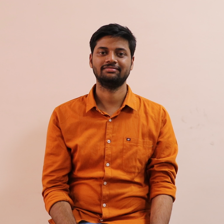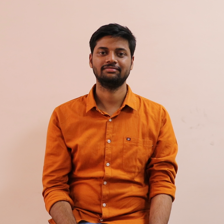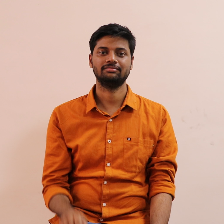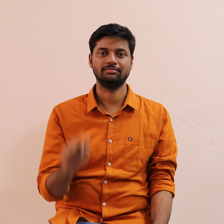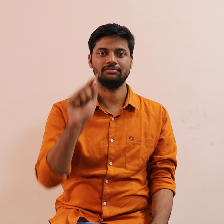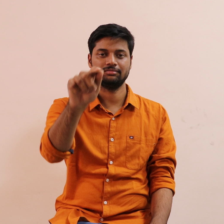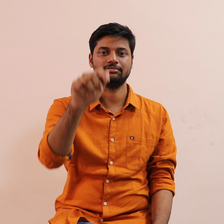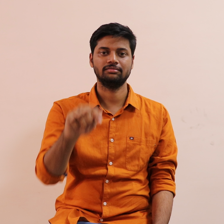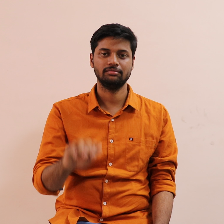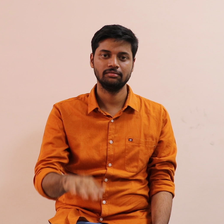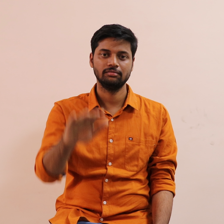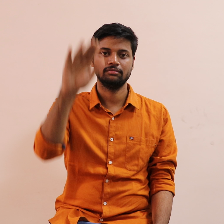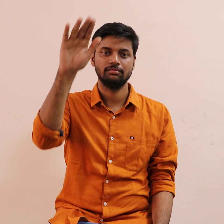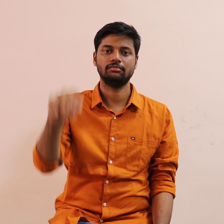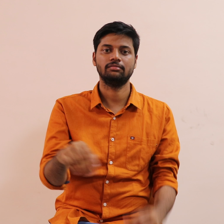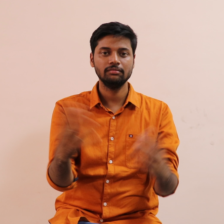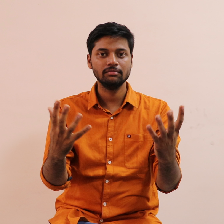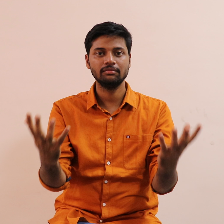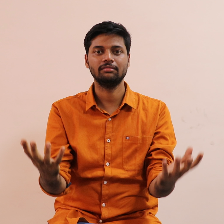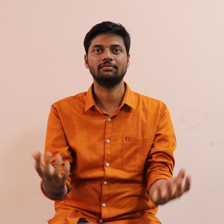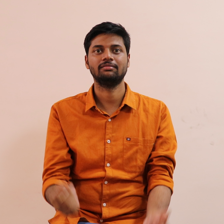what do you want to become